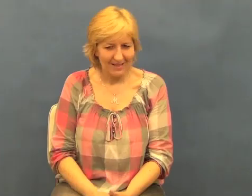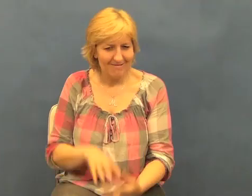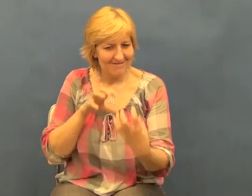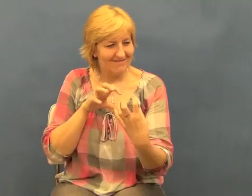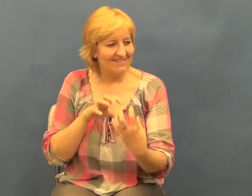Nie lubią się.